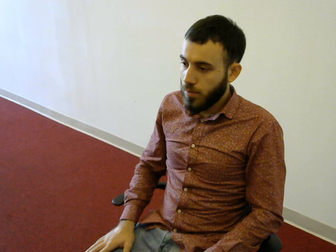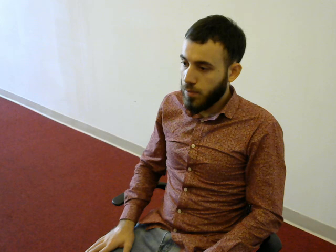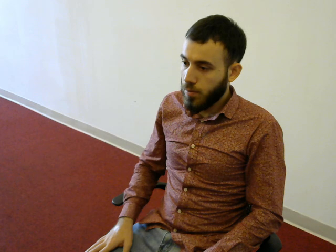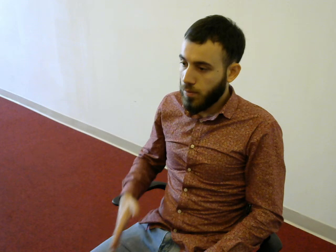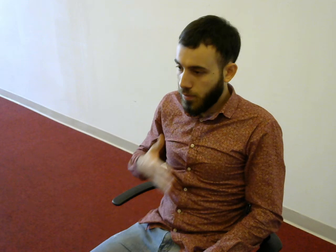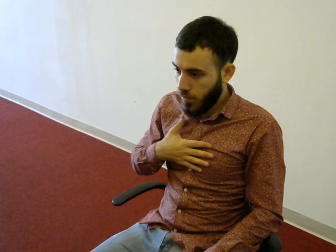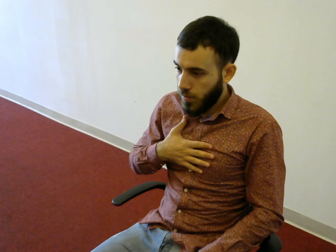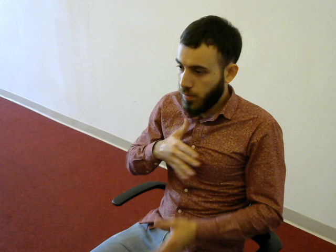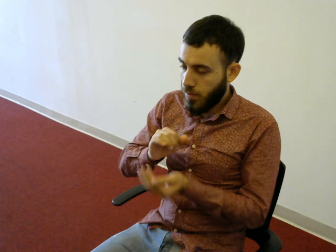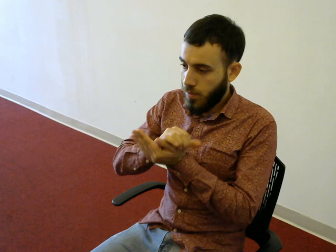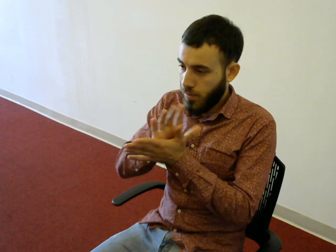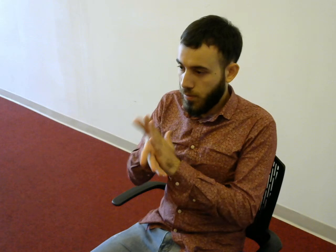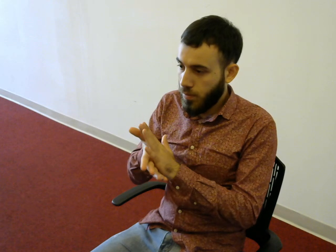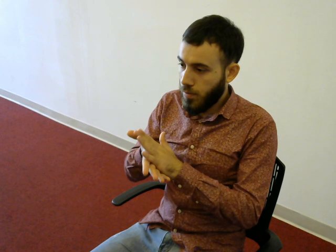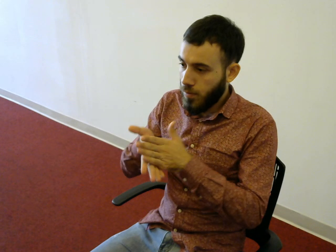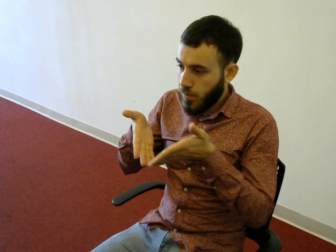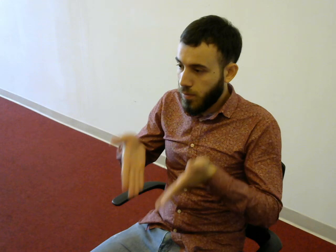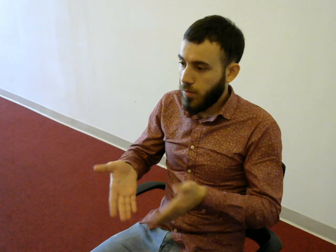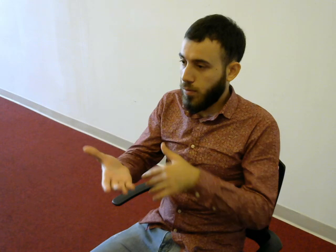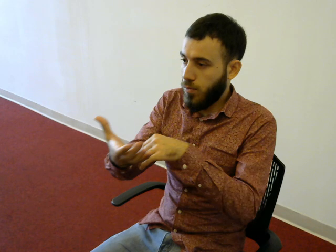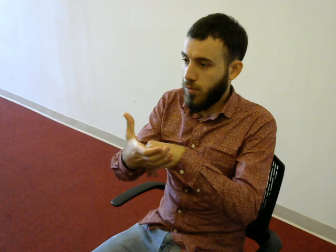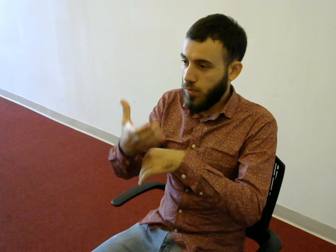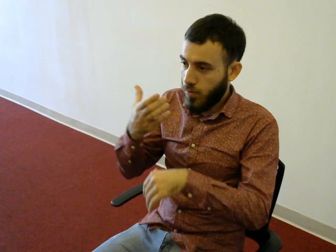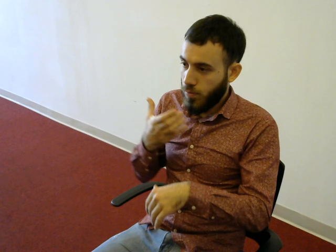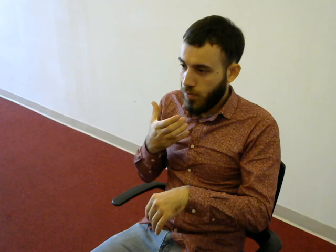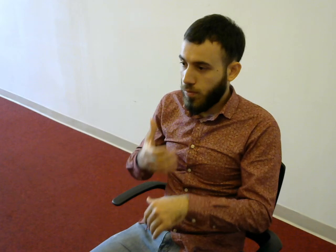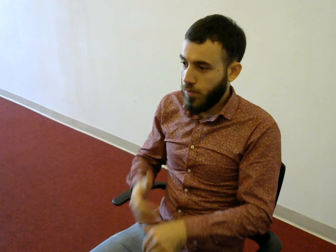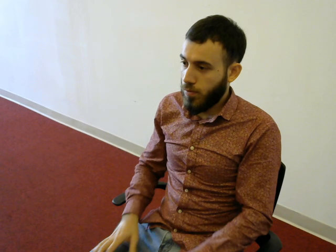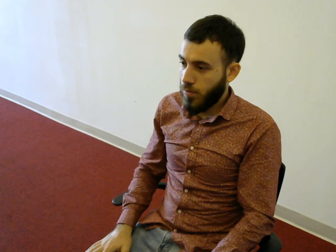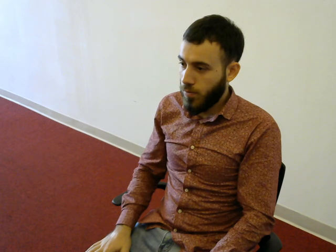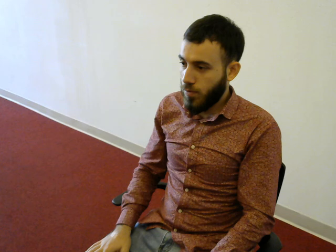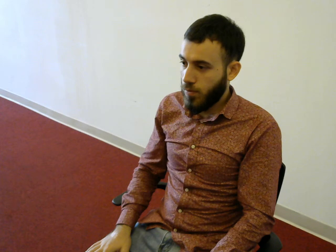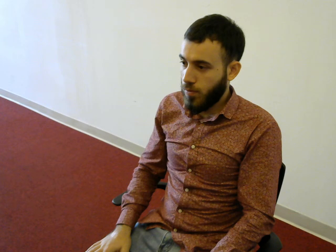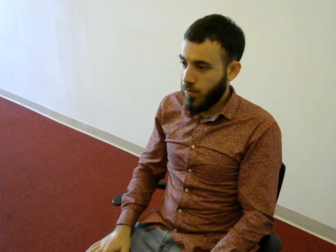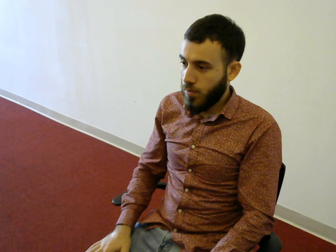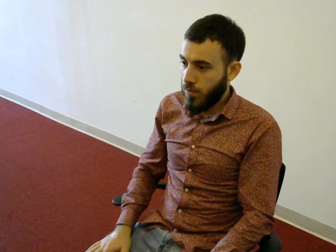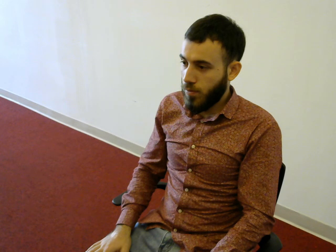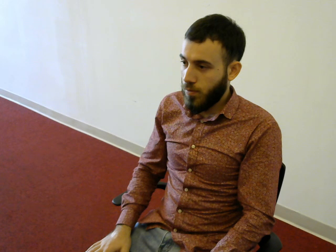Məni ASAN Xidmətdən bura göndəriblər